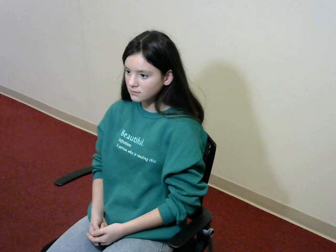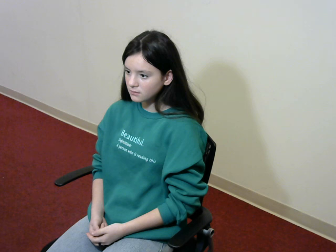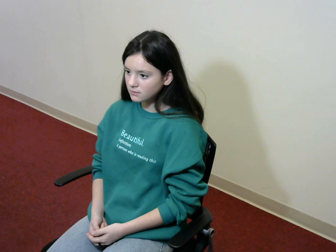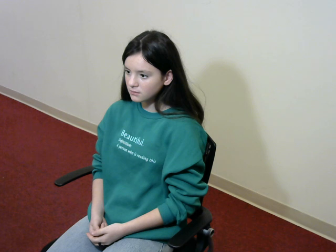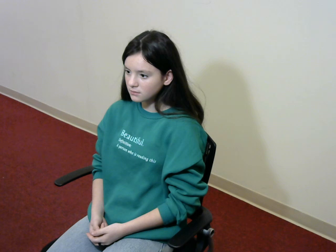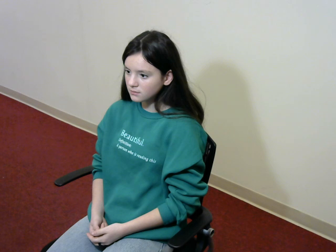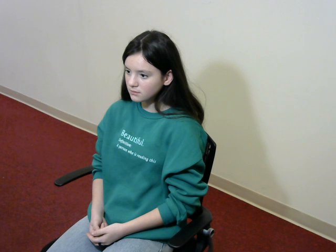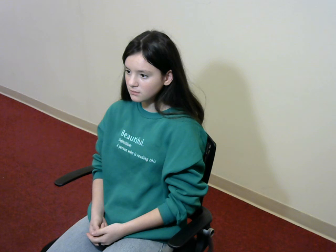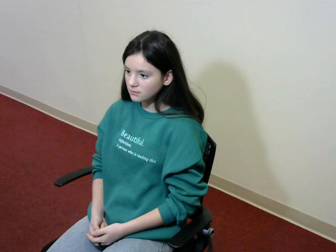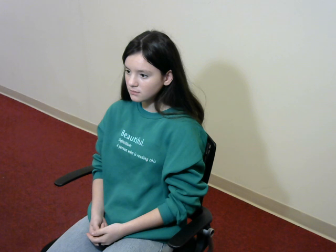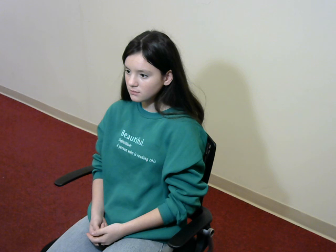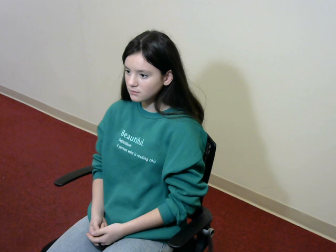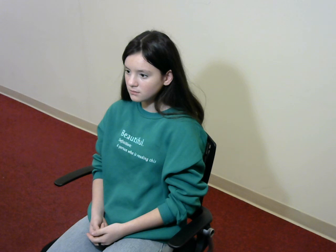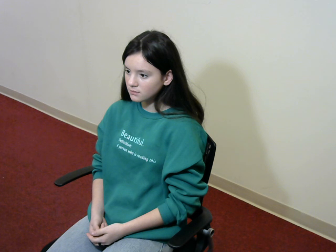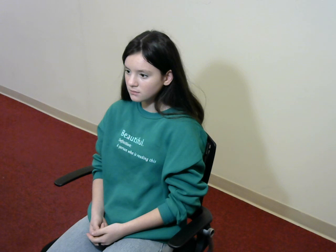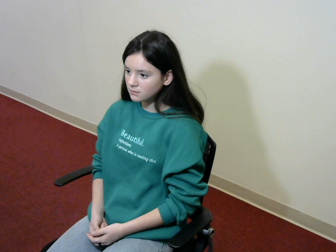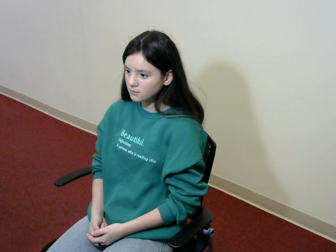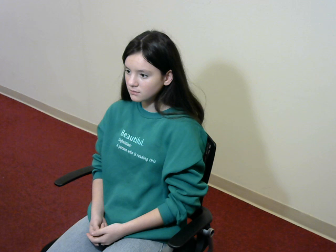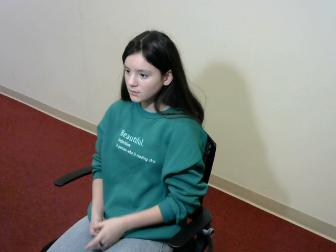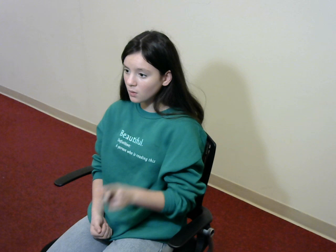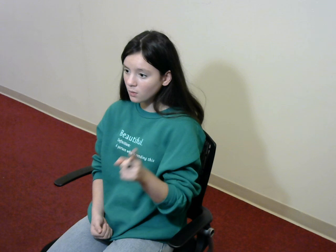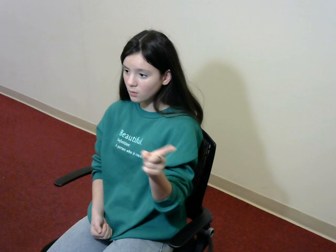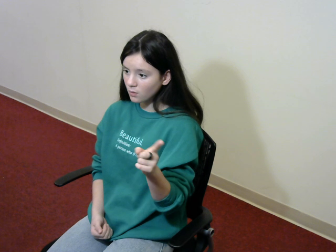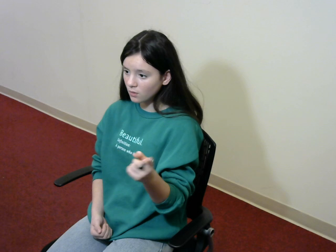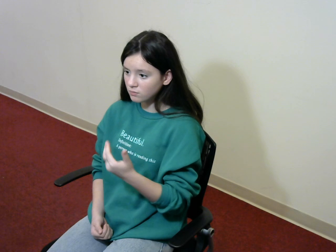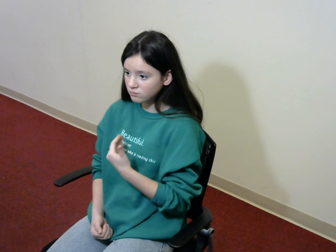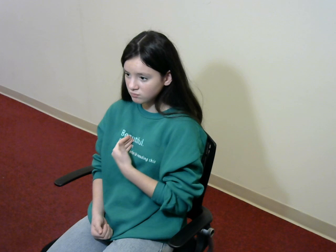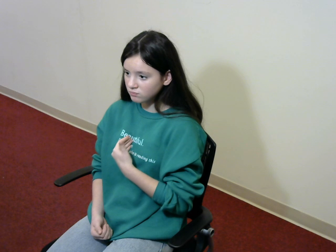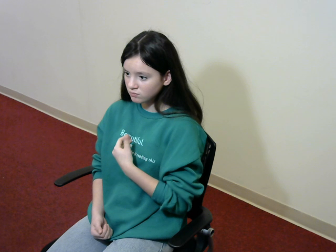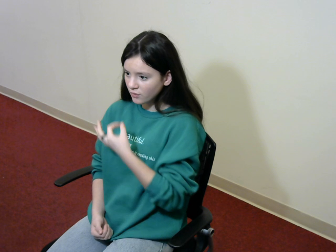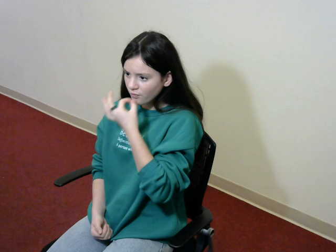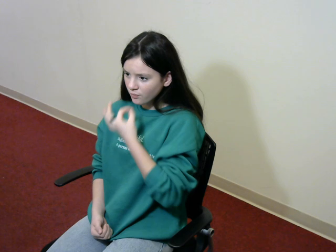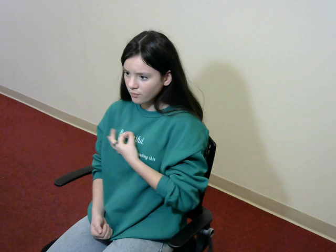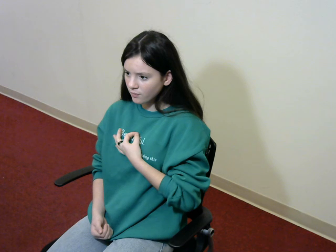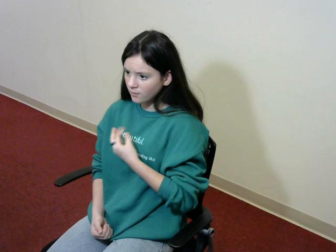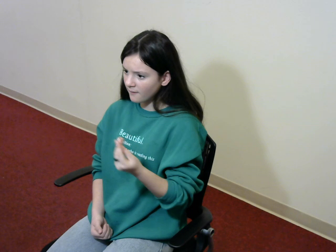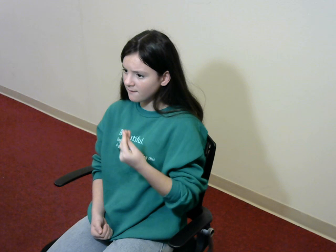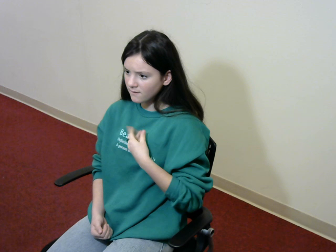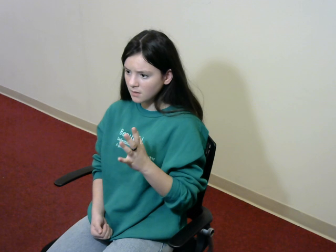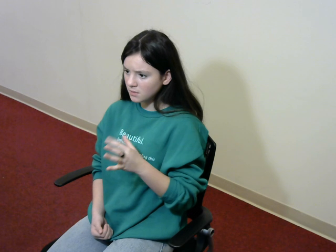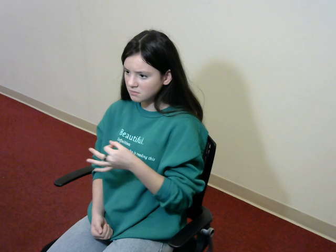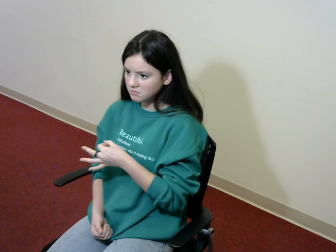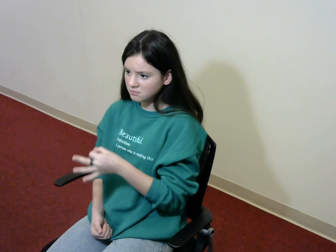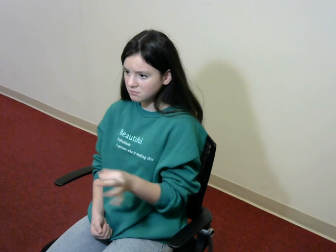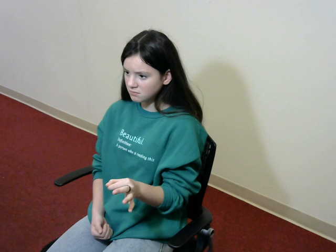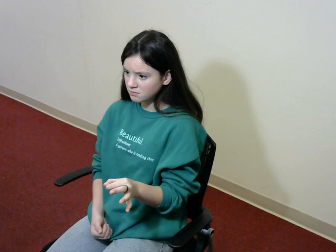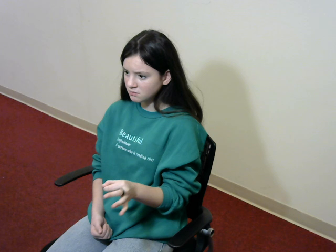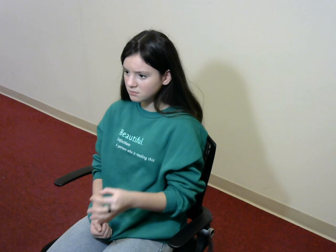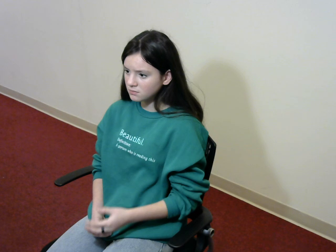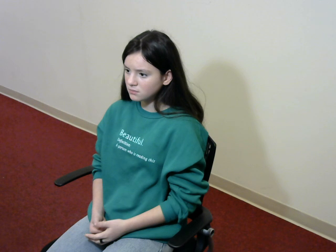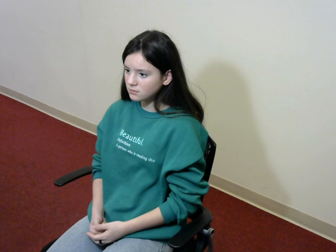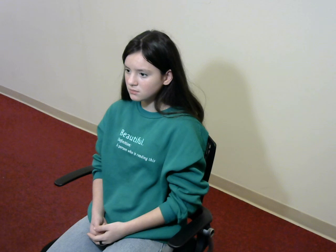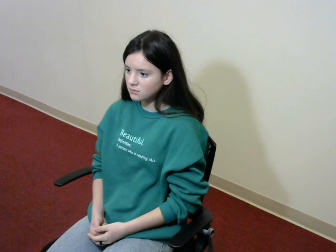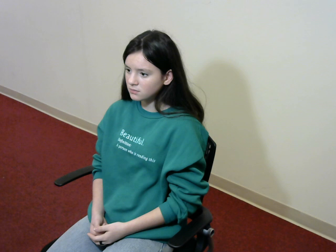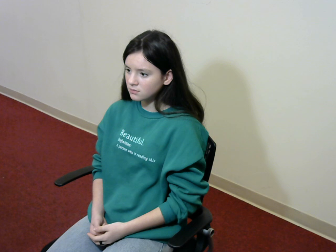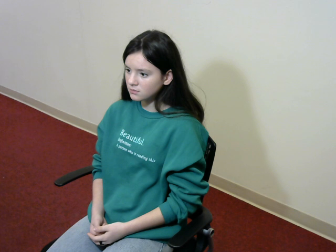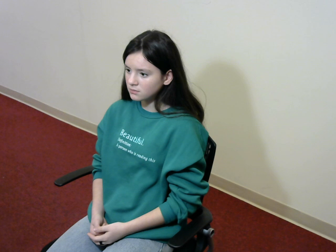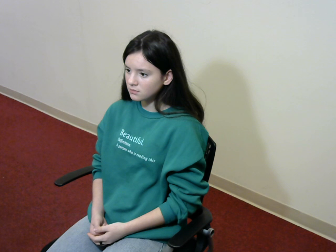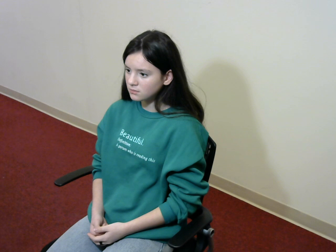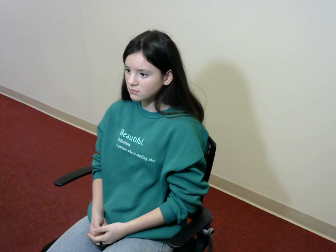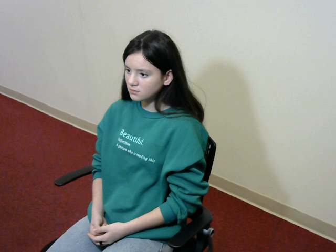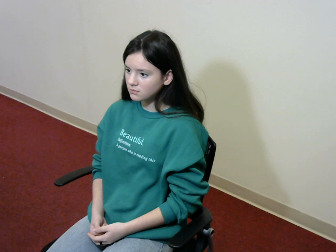O mənə cavab verməyib